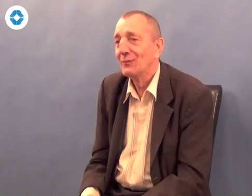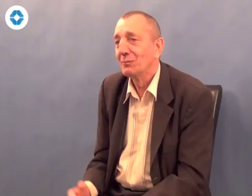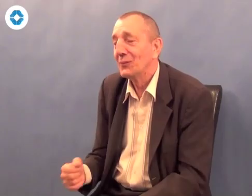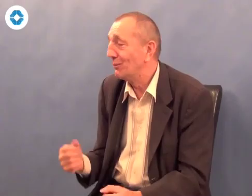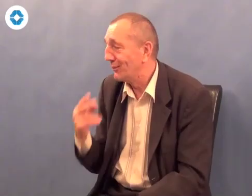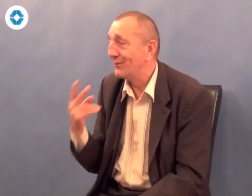Boi się, widać.